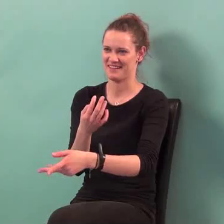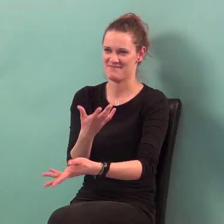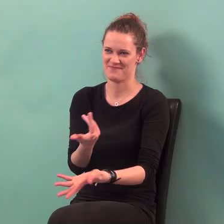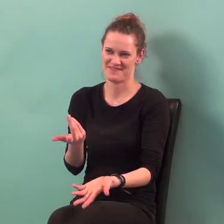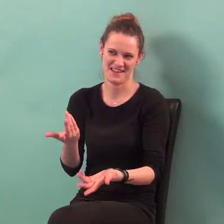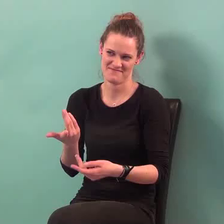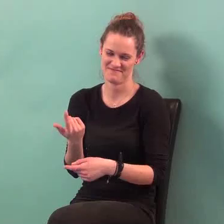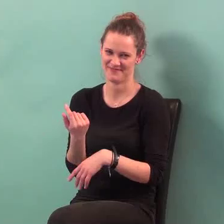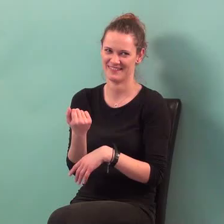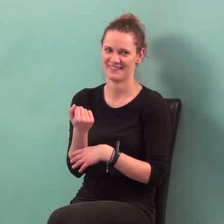Tak migała.